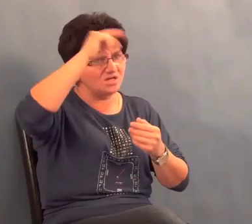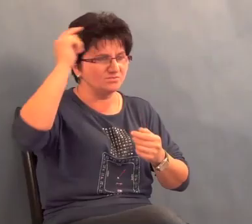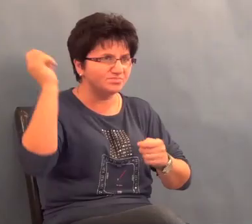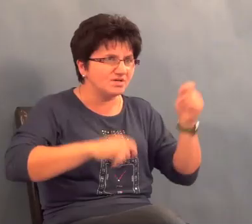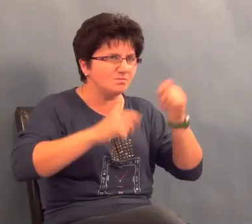Policja przyjeżdża.